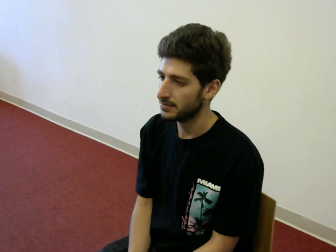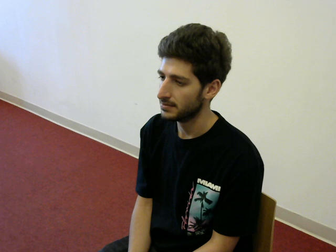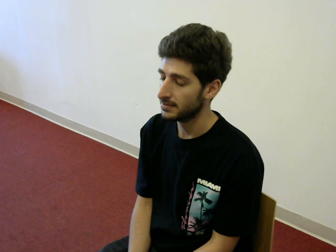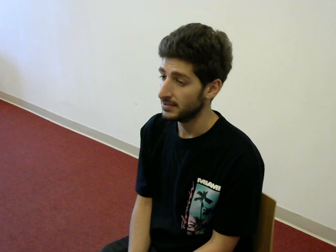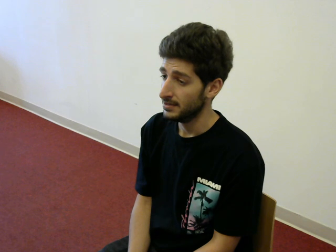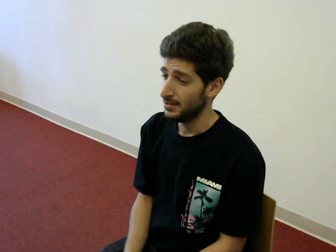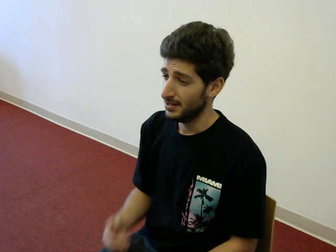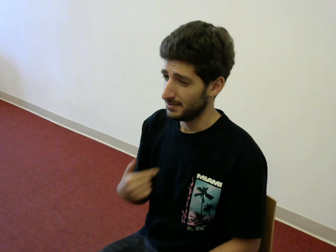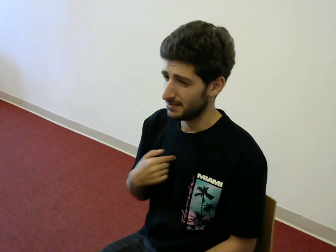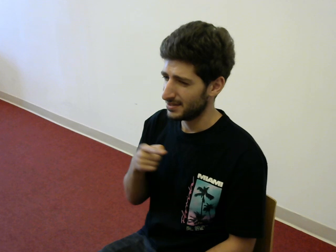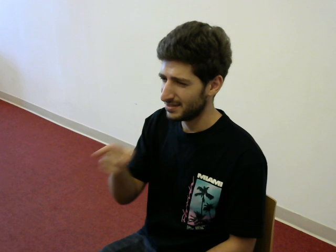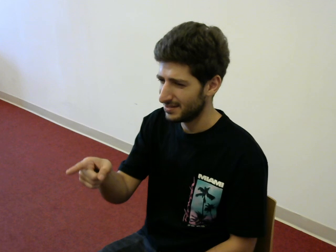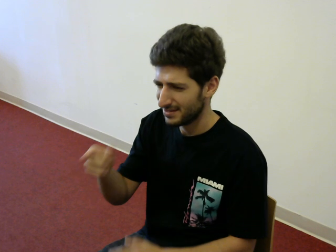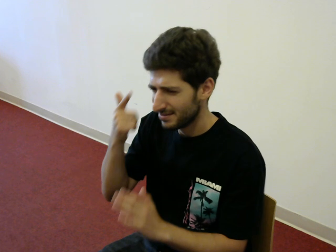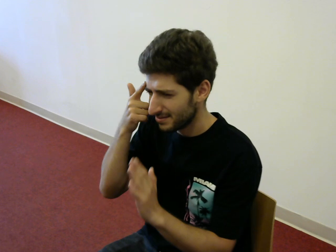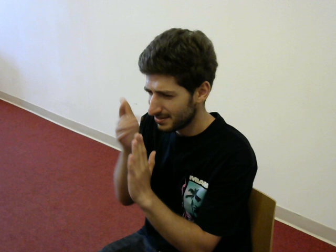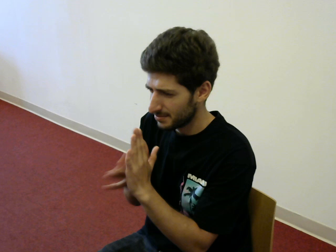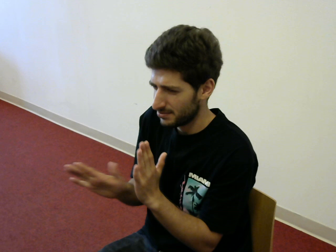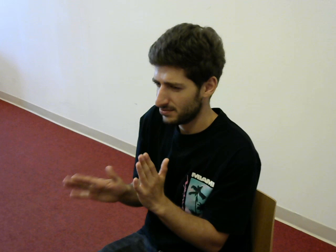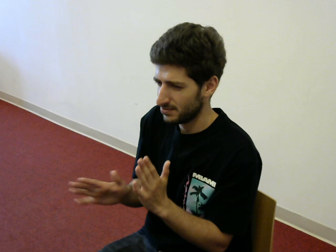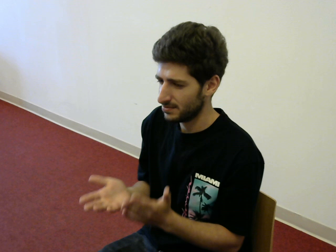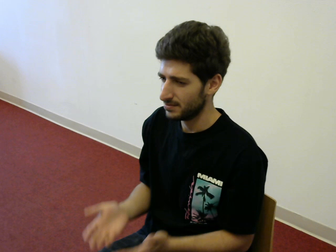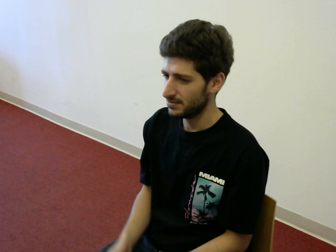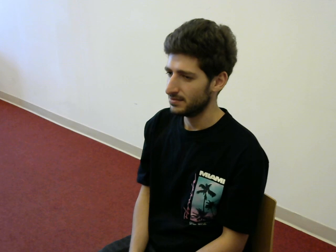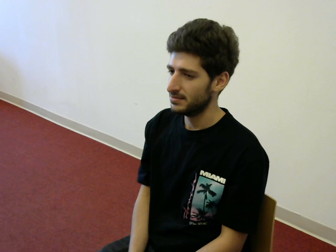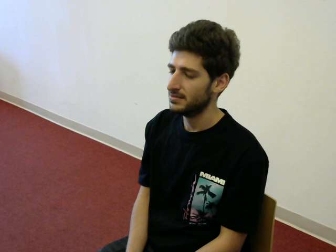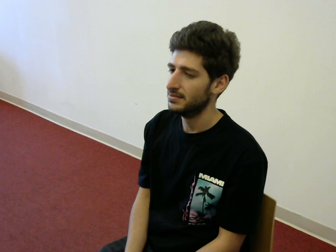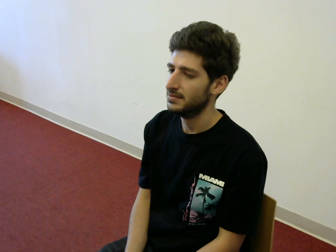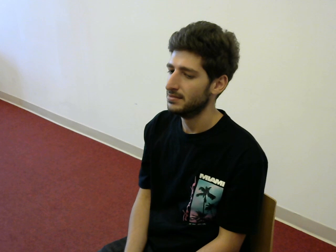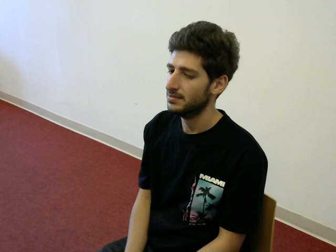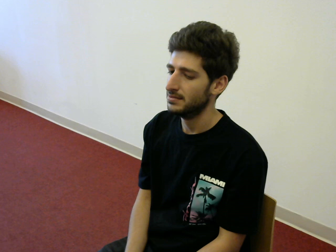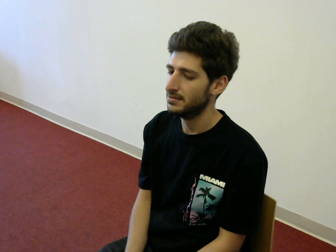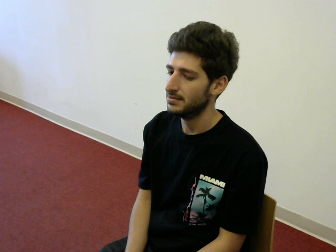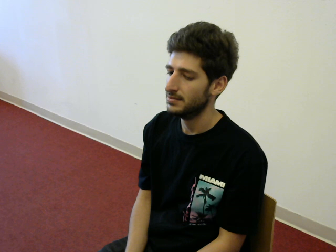Mən sizi başa düşmürəm